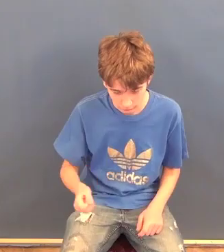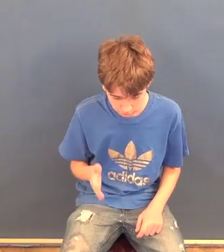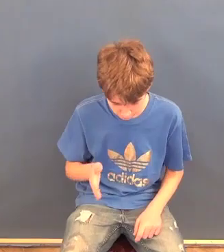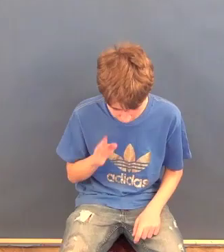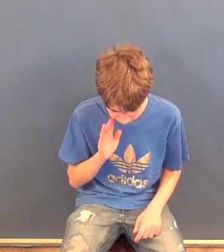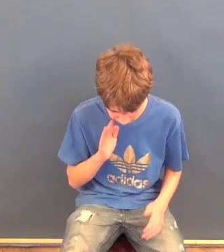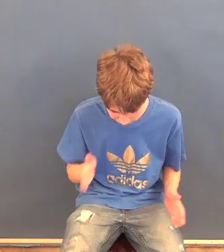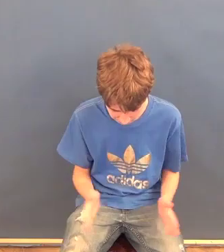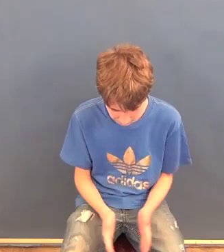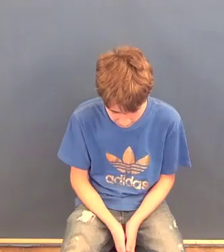To podobne do małego pociągu.